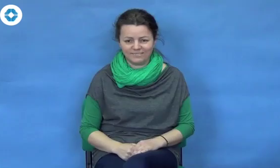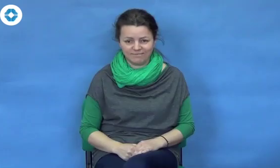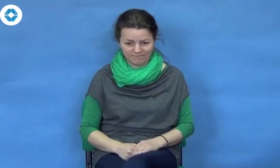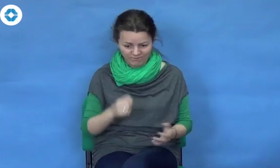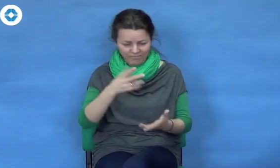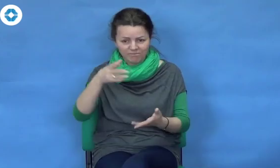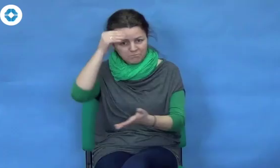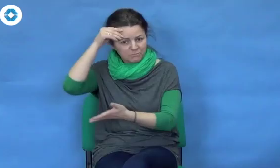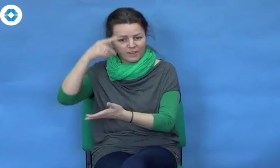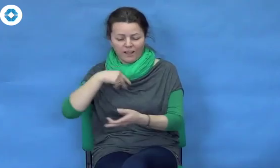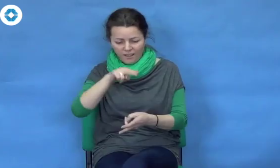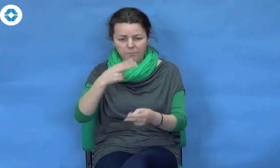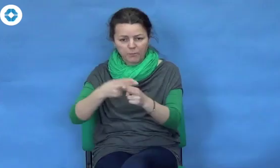Zapominam, dobrze było opisywać po połowie.